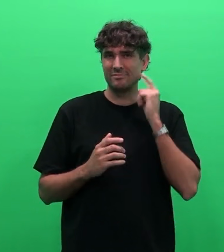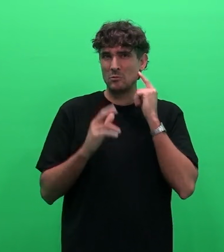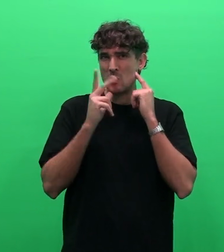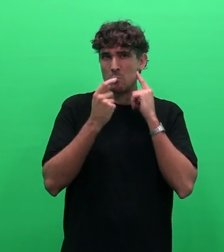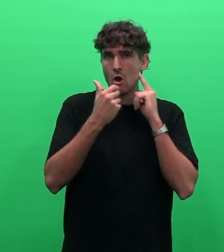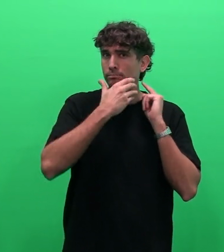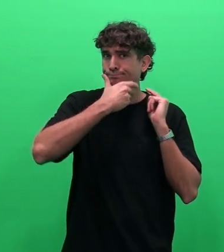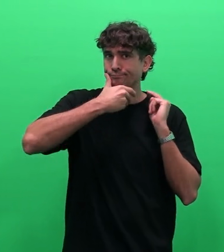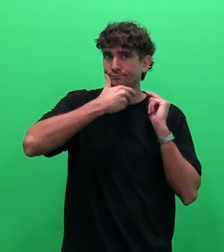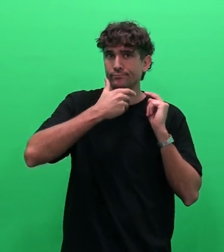Em fa mal el costat esquerre i tinc la mandíbula una mica desplaçada.